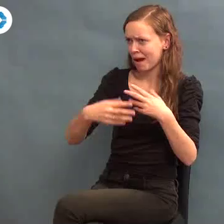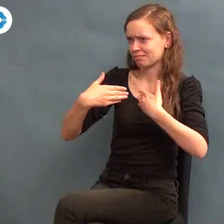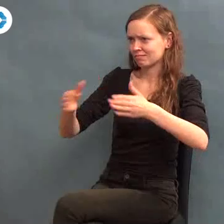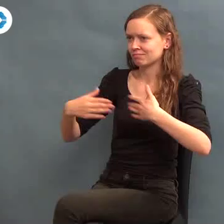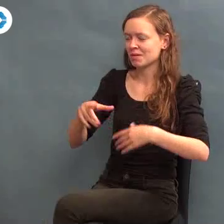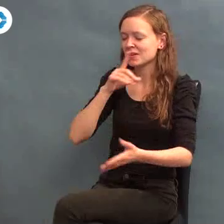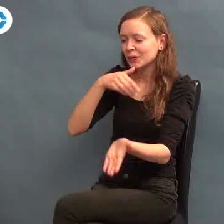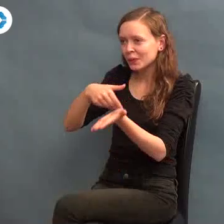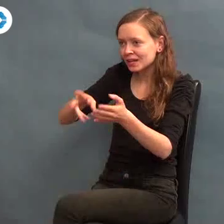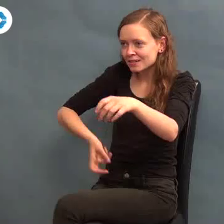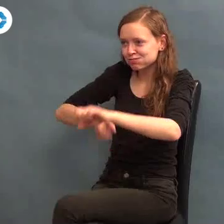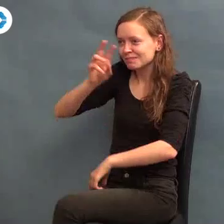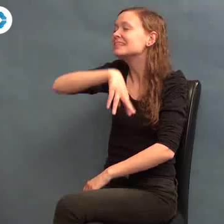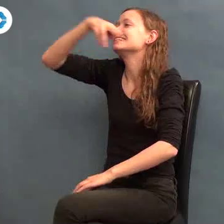Pan, który sprzątał, wykopał go stamtąd.